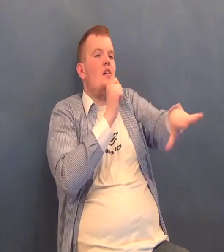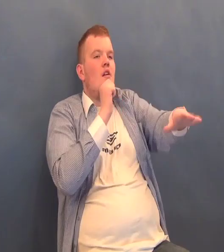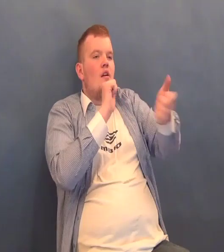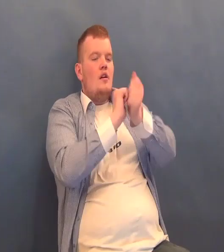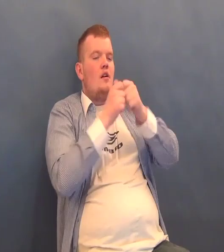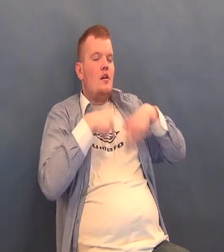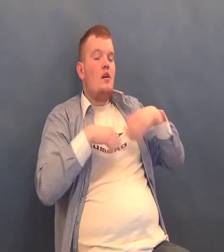Albo nie powinno się chodzić w stroju kąpielowym.